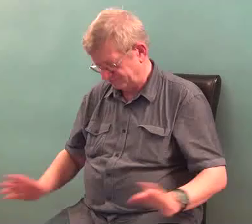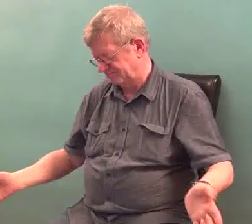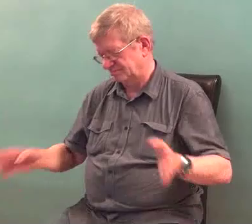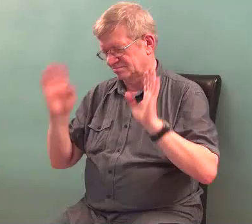Zostawiam to.